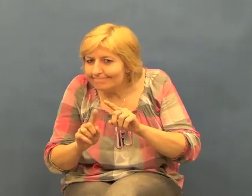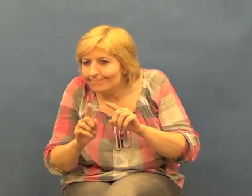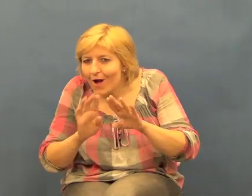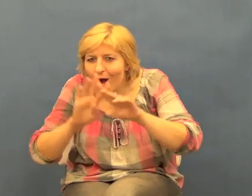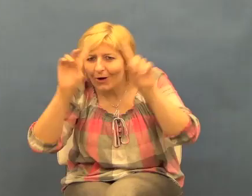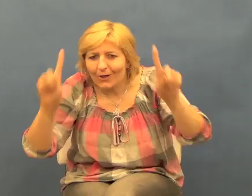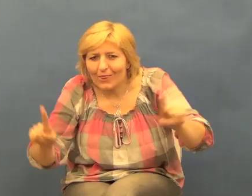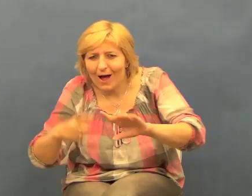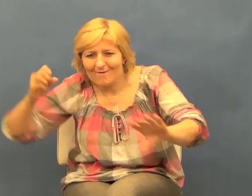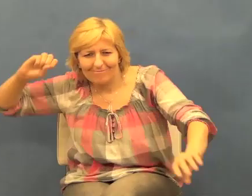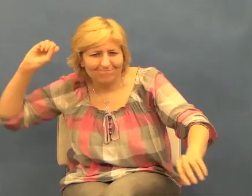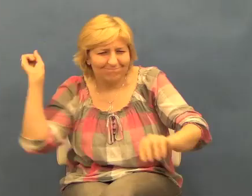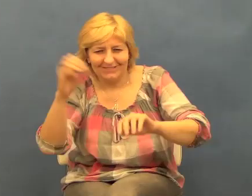Rzuca kamieniem w okno.